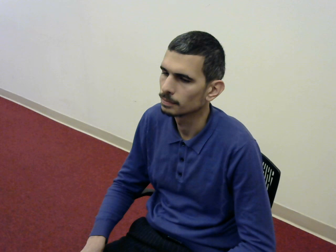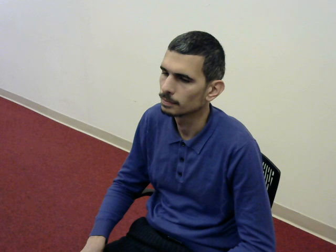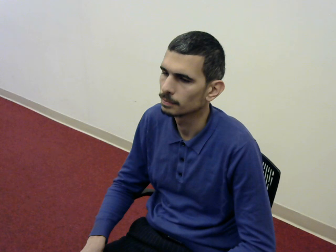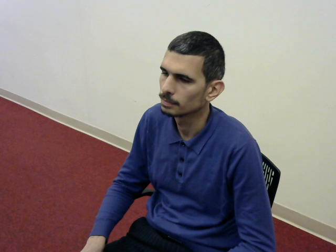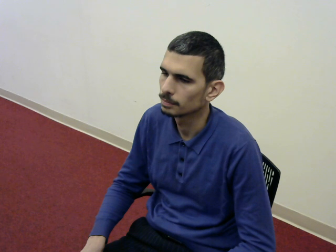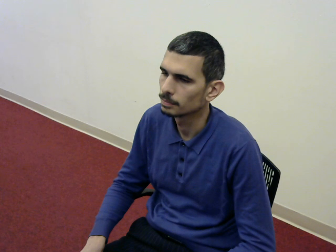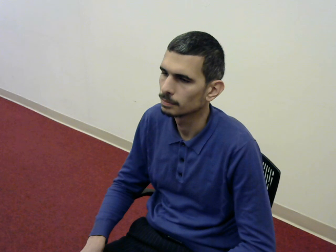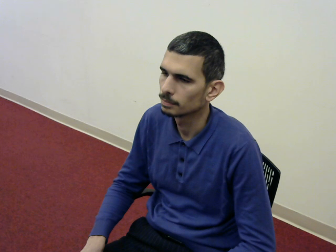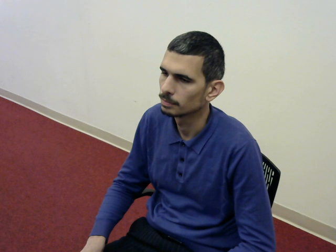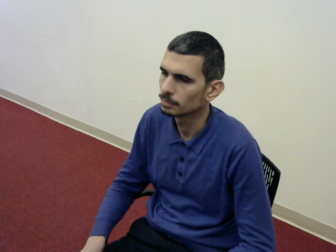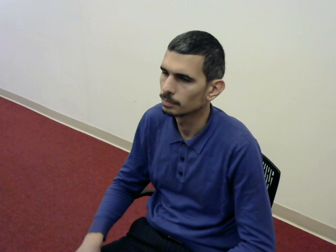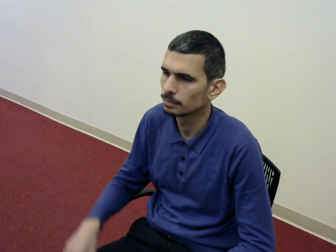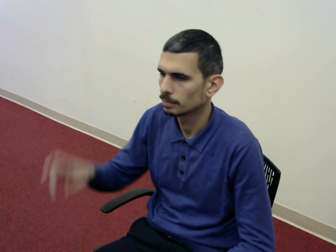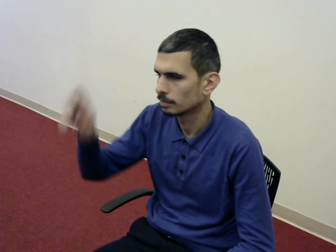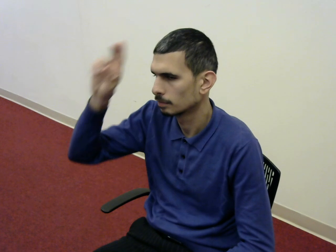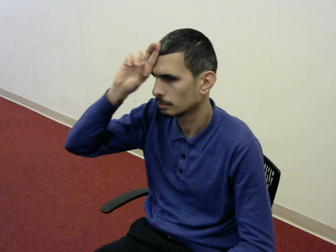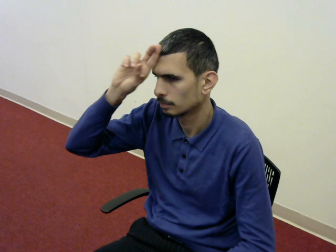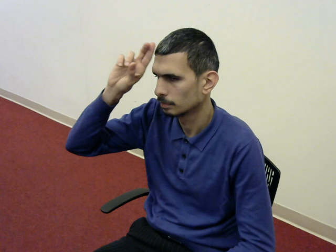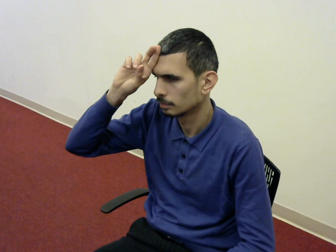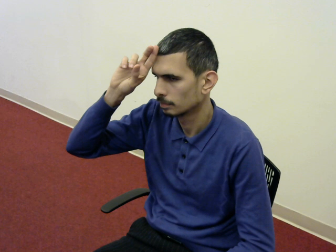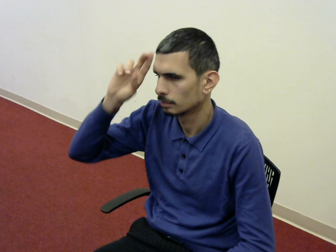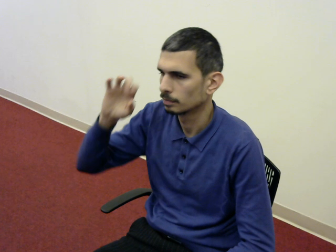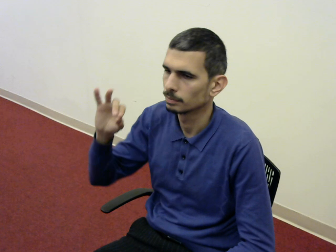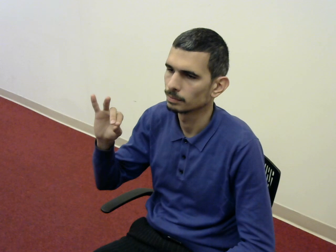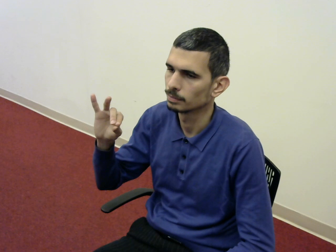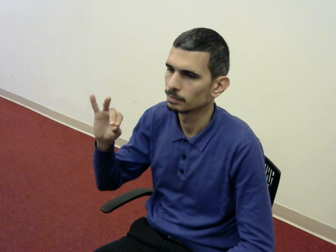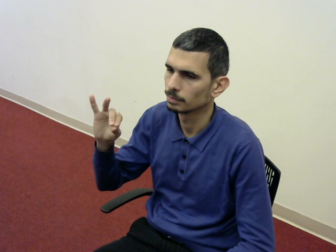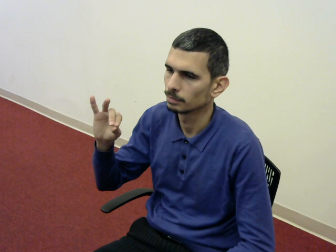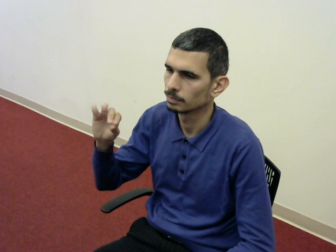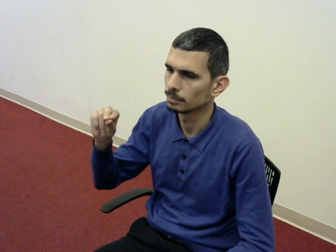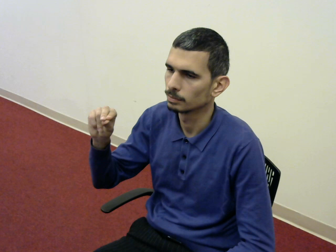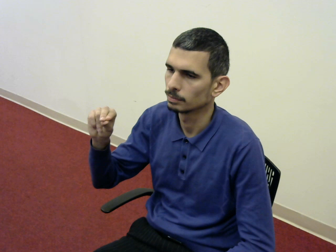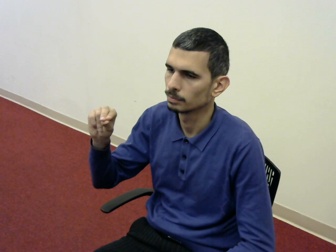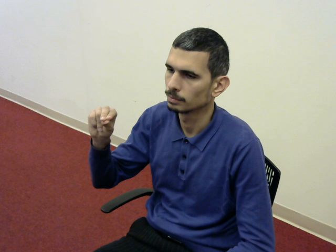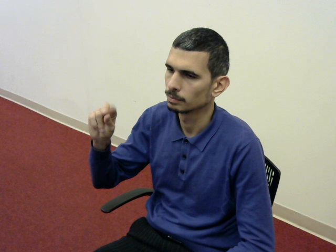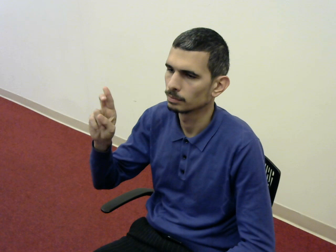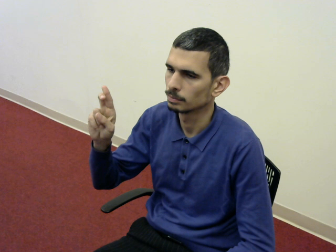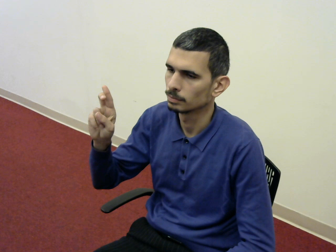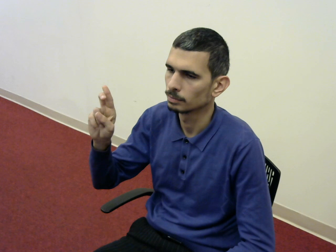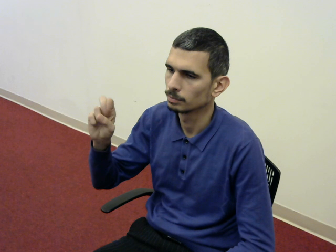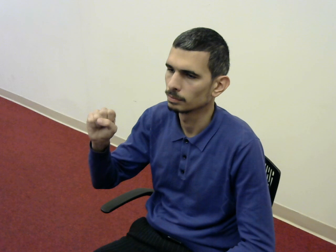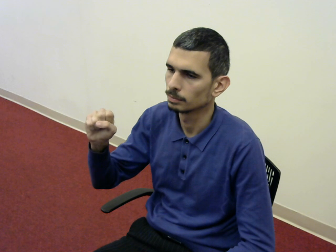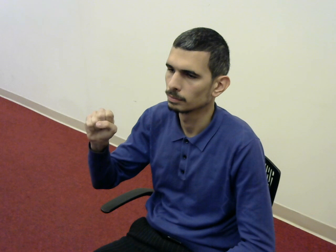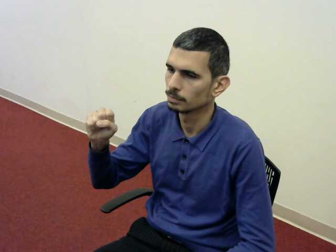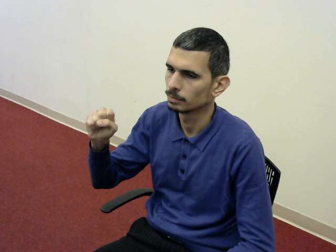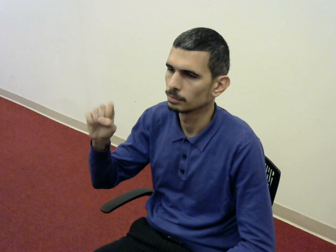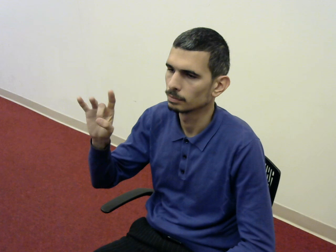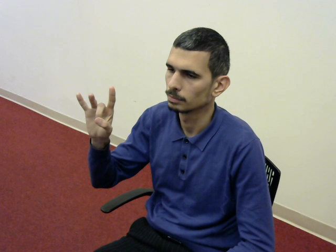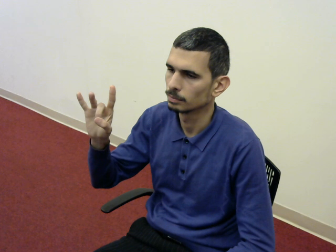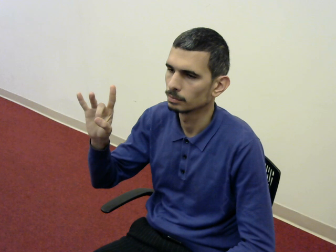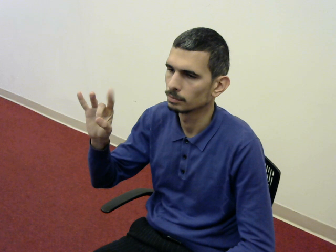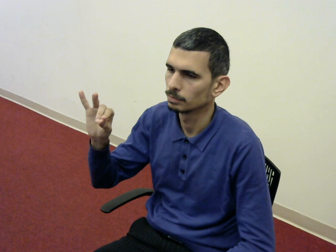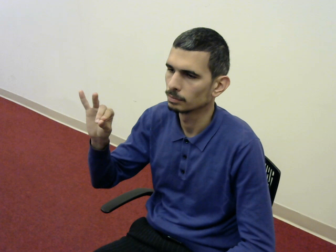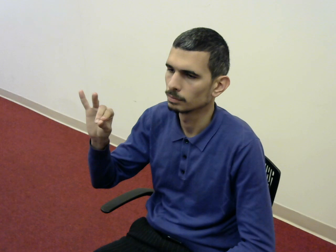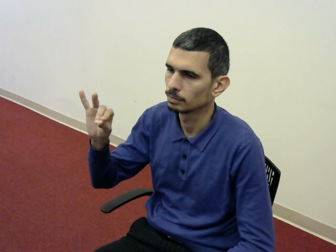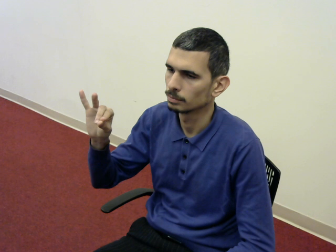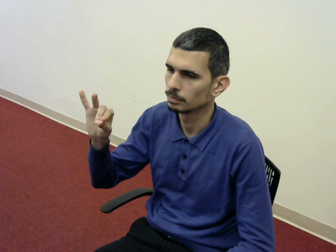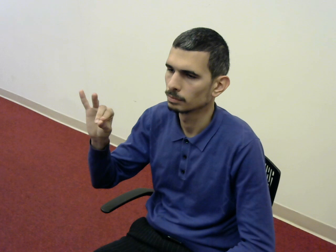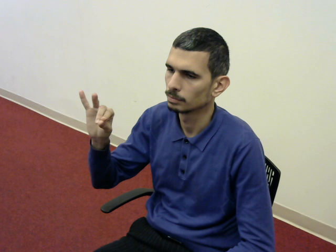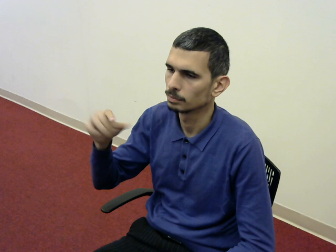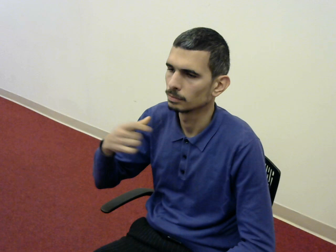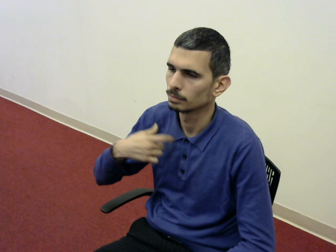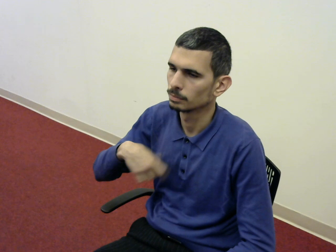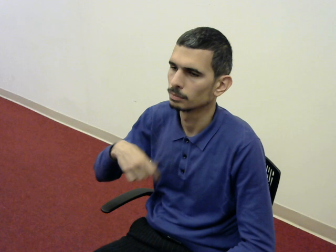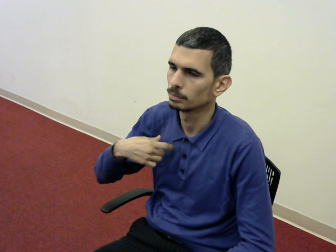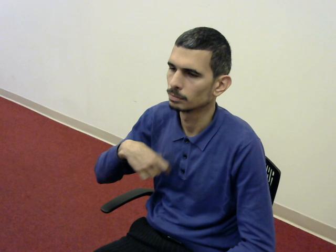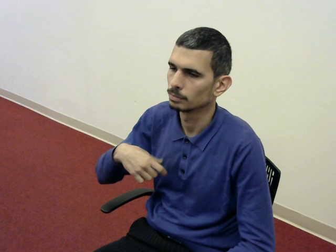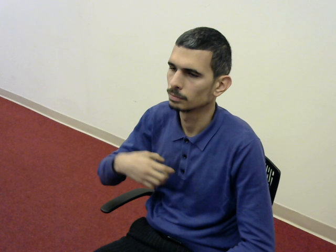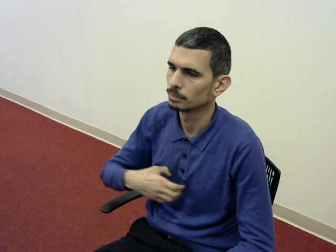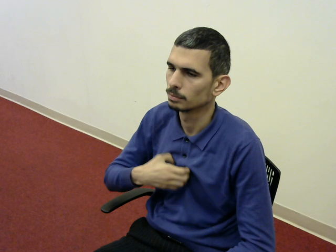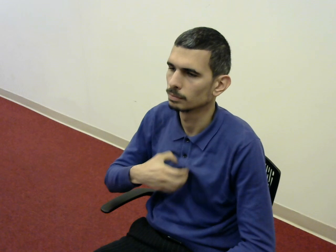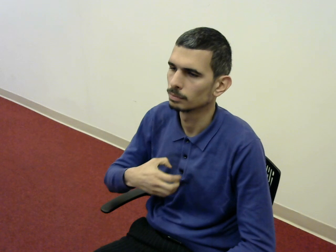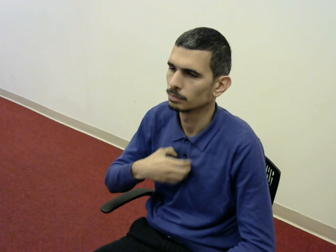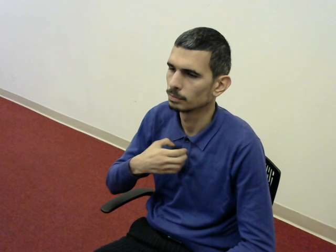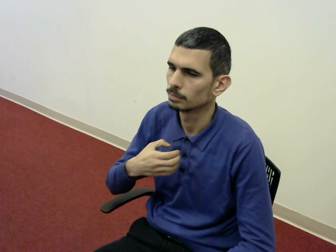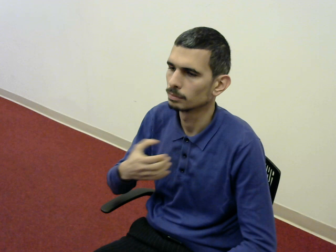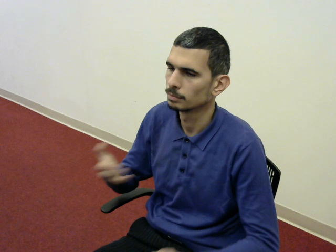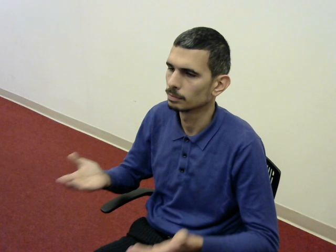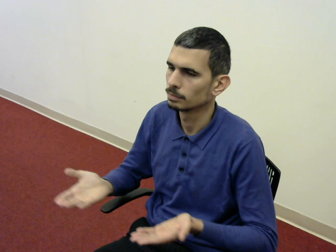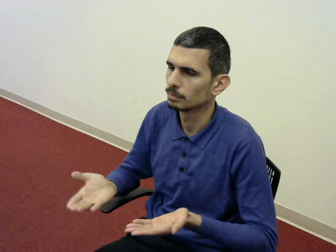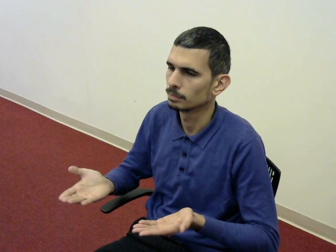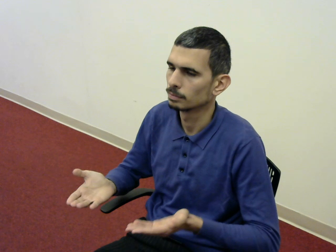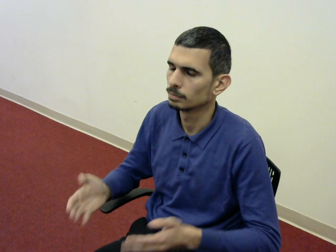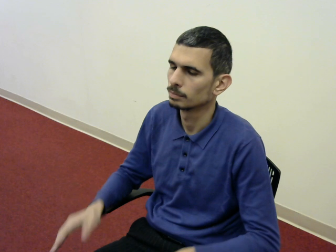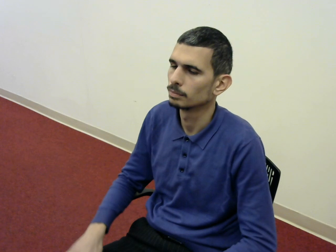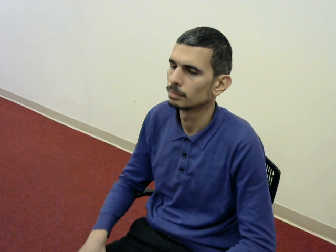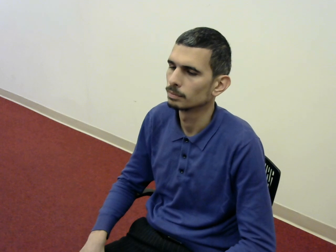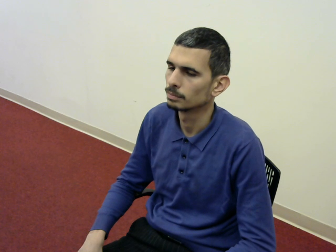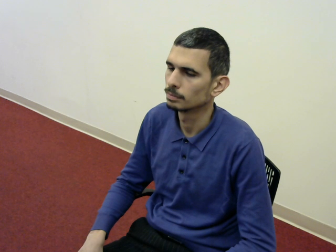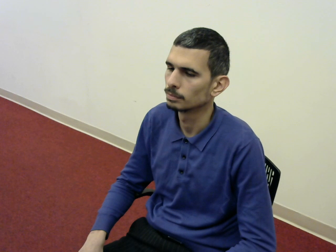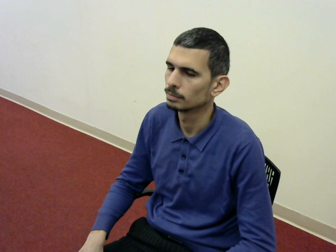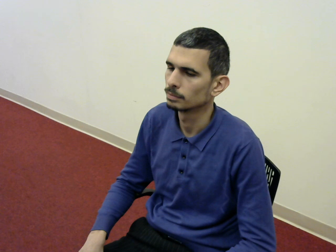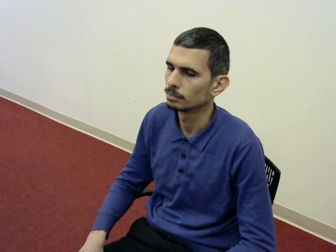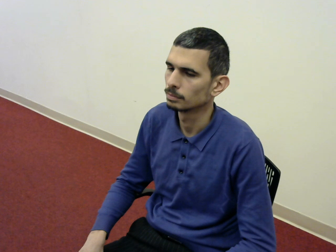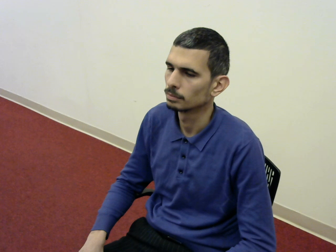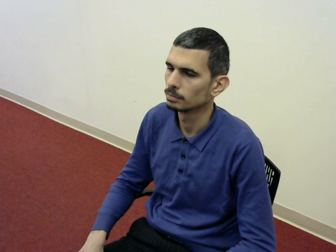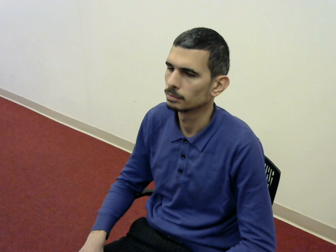Dövlət icbari şəxsi sığorta nədir?